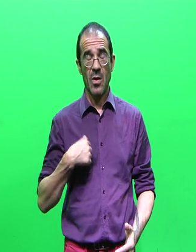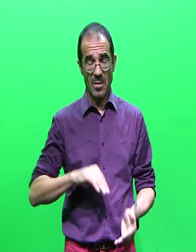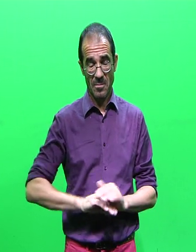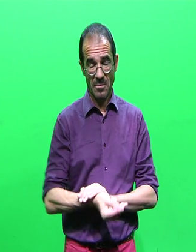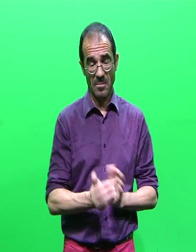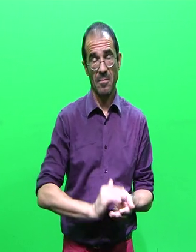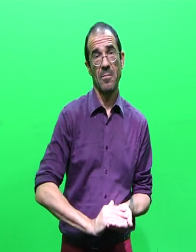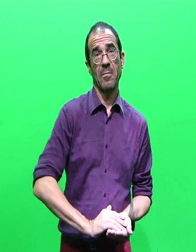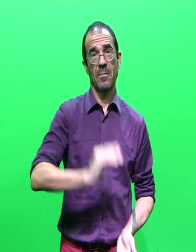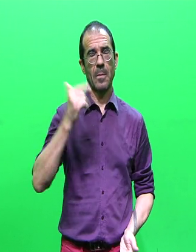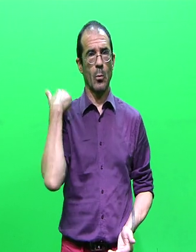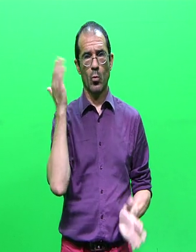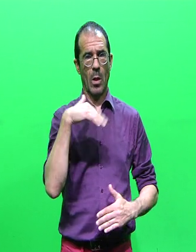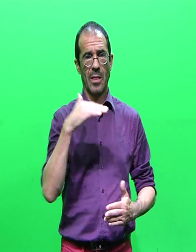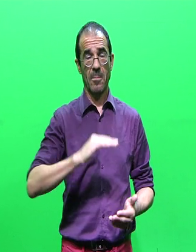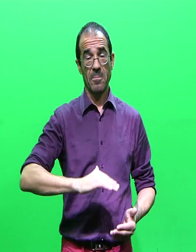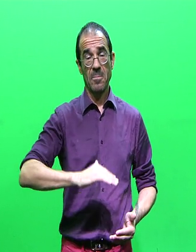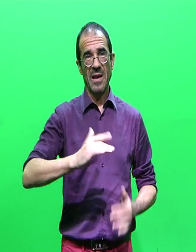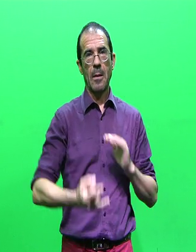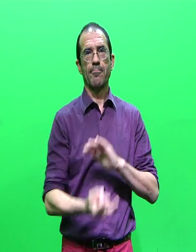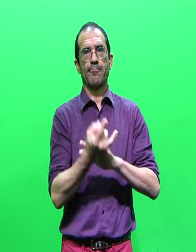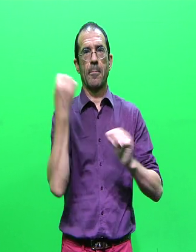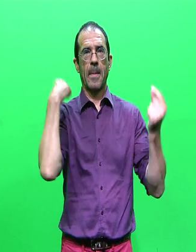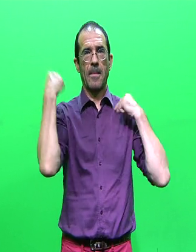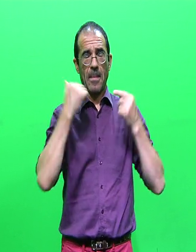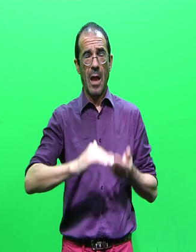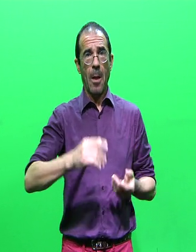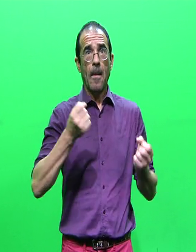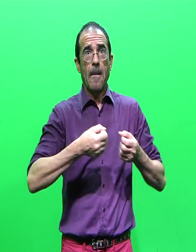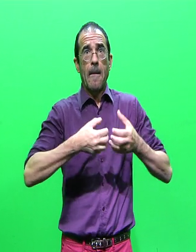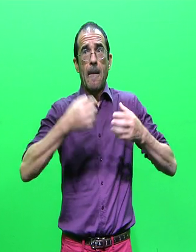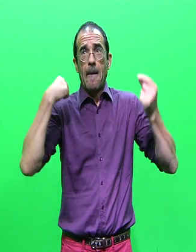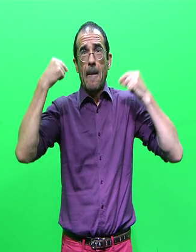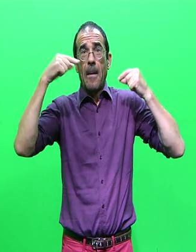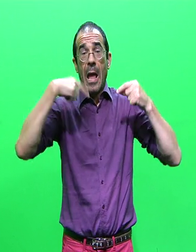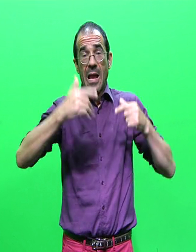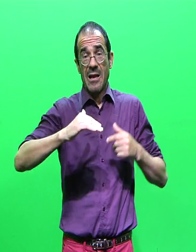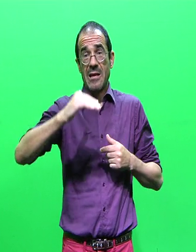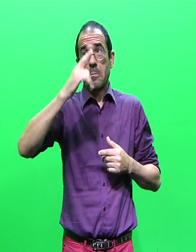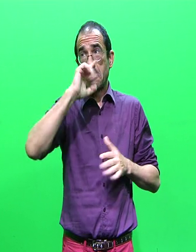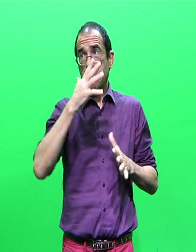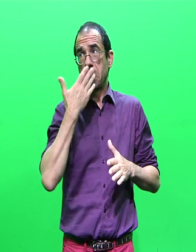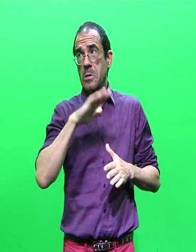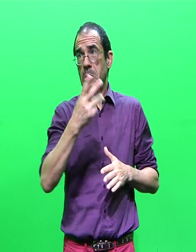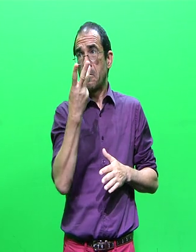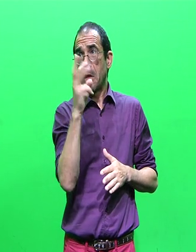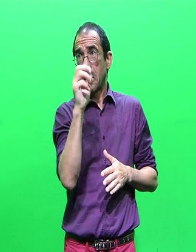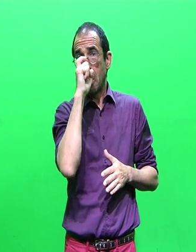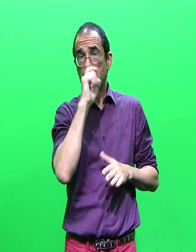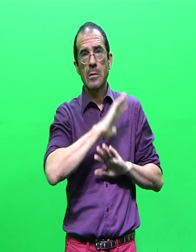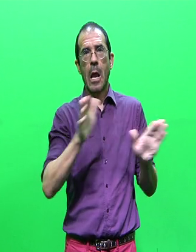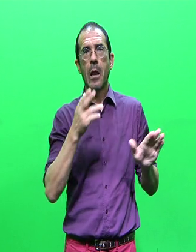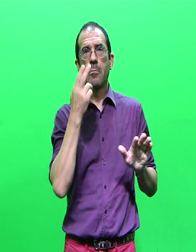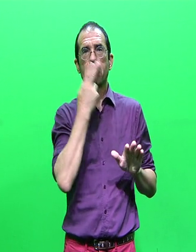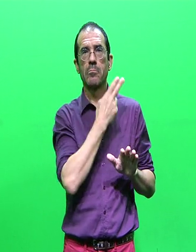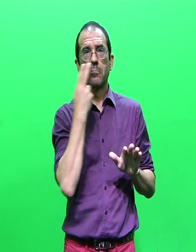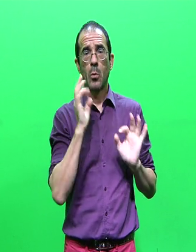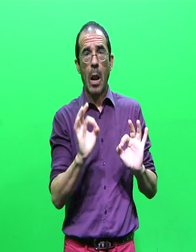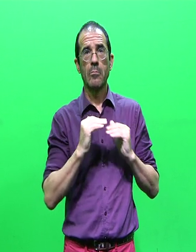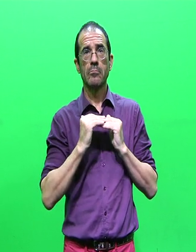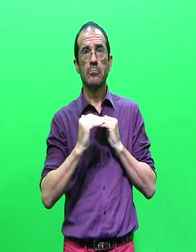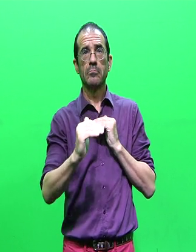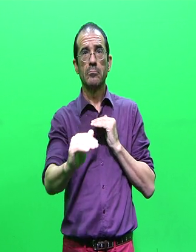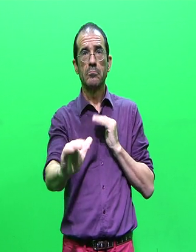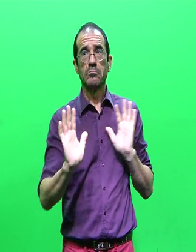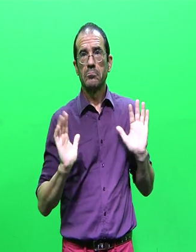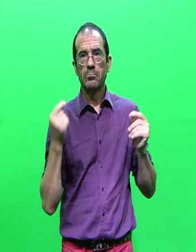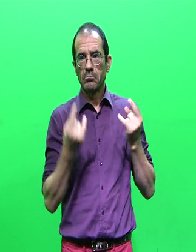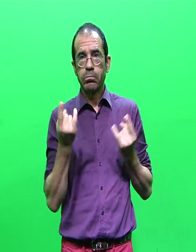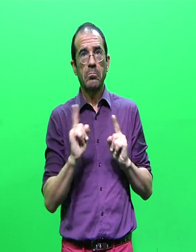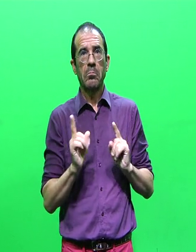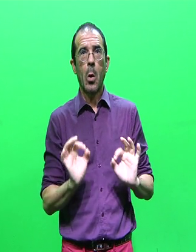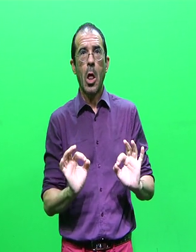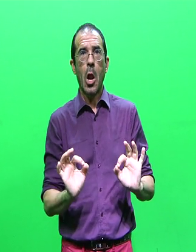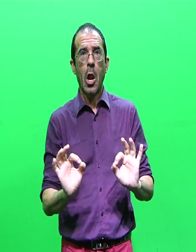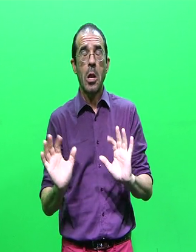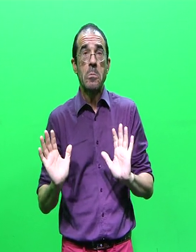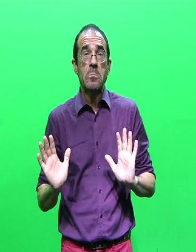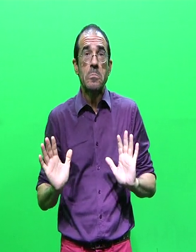Quan vaig néixer no en tenia, quan vaig créixer una mica, em van sortir puntets, a mesura que anava creixent en tenia més i em van augmentar de mida. Però quan tenia trenta anys, més o menys, ja es van estabilitzar i s'han quedat com les tinc ara, no ho sé.